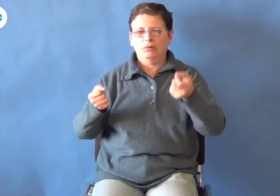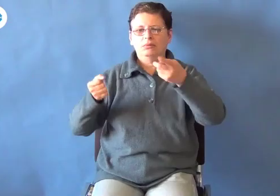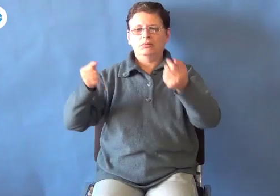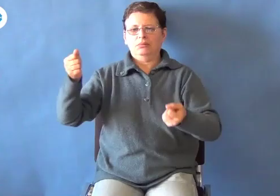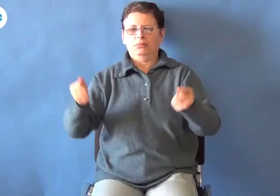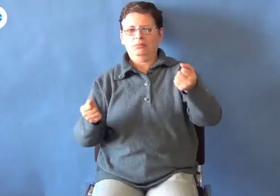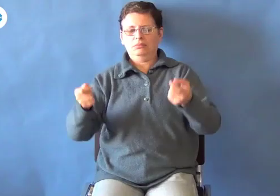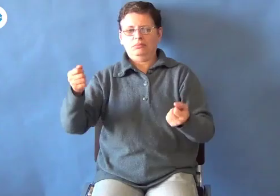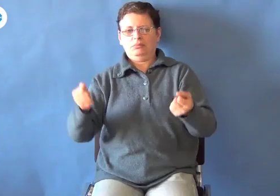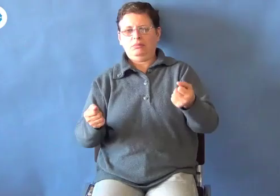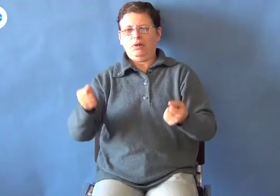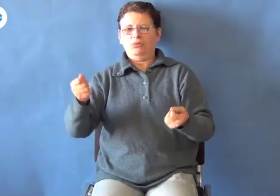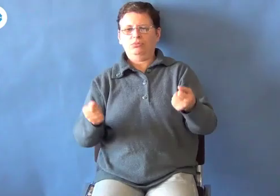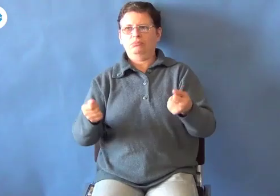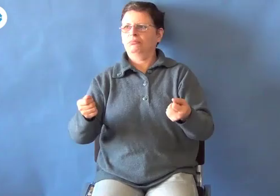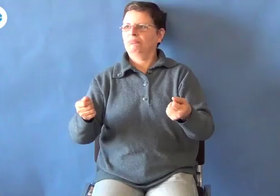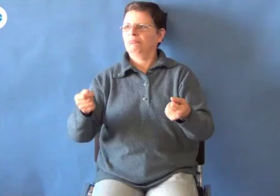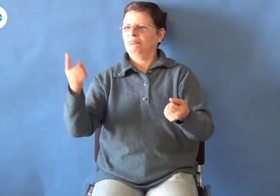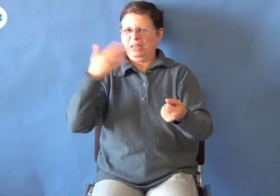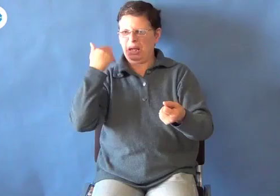Kierowca jedzie autem i nie ma takiego znaku.